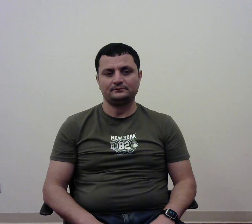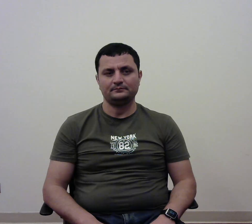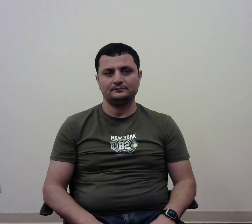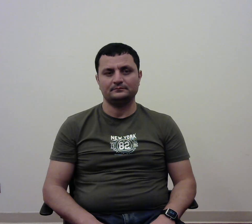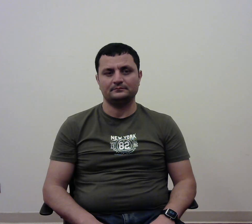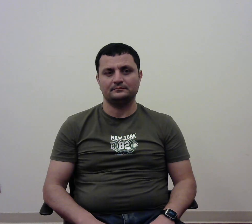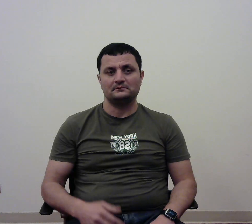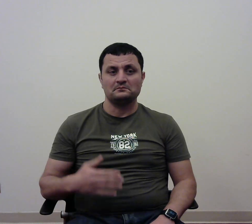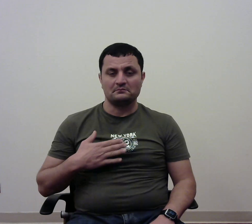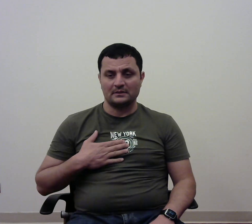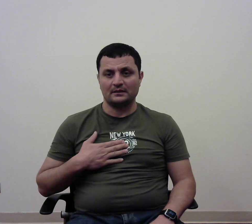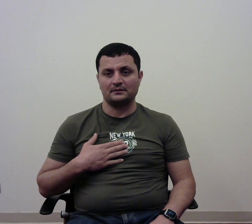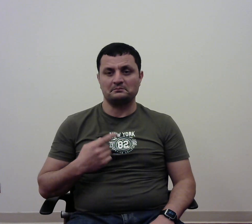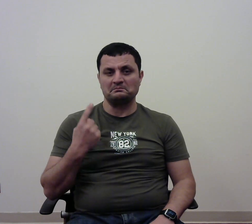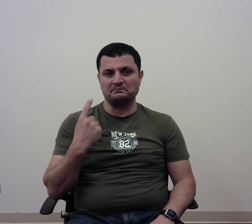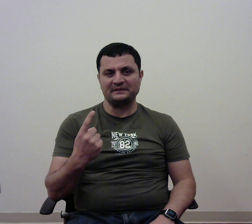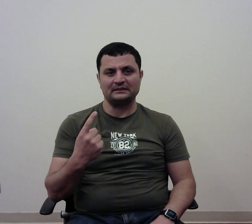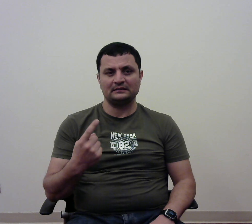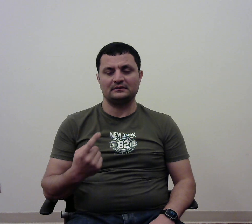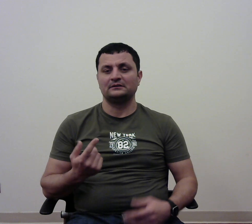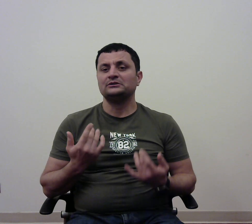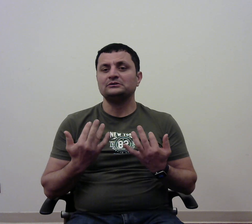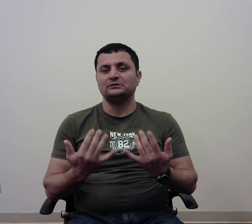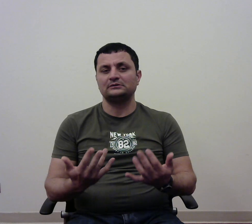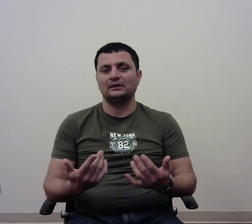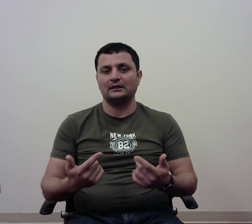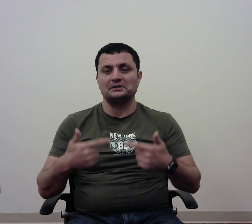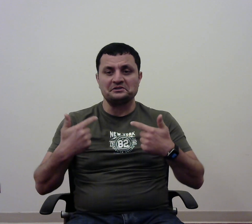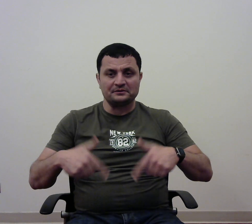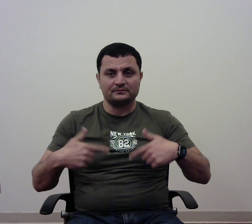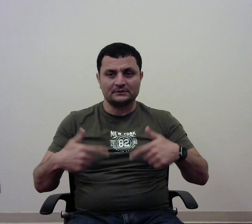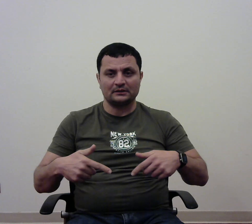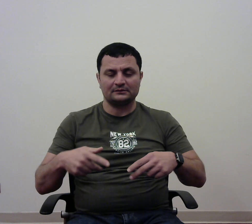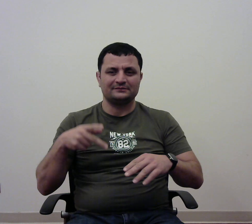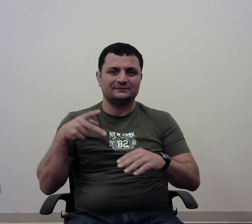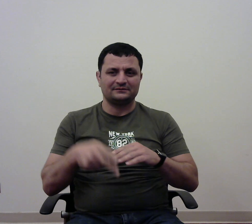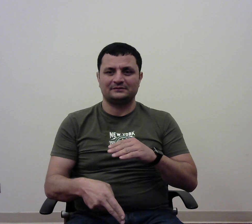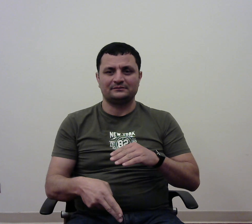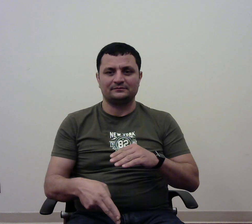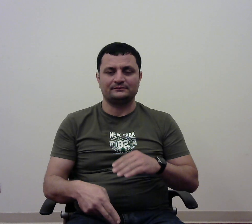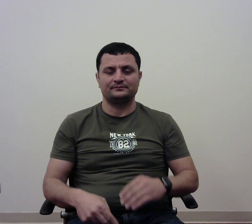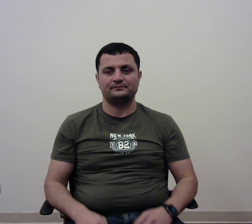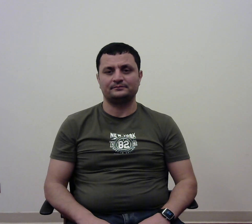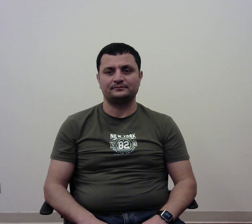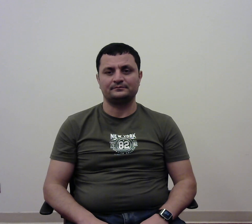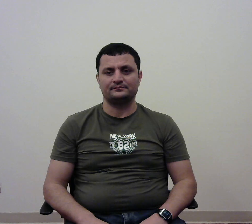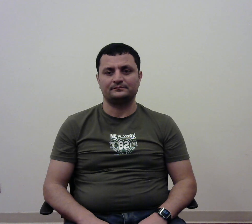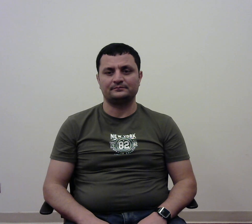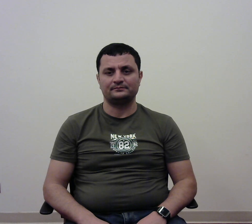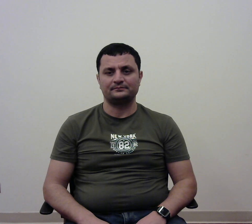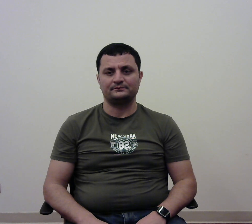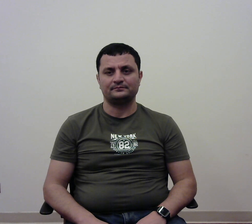Mən bir neçə imtahandan kəsildim